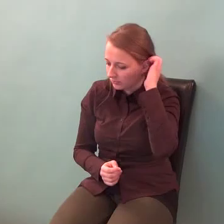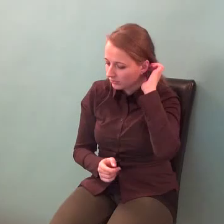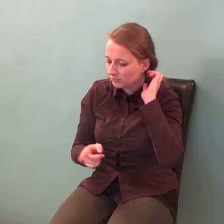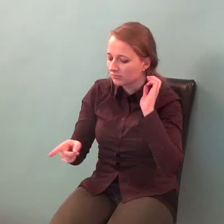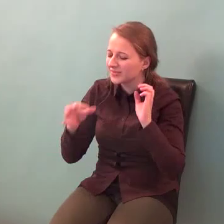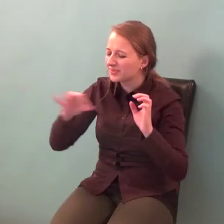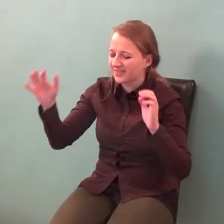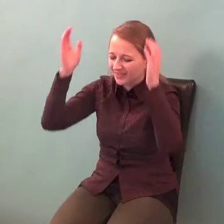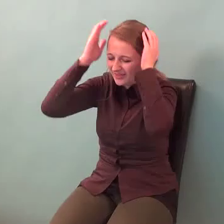To jest specjalny kask.